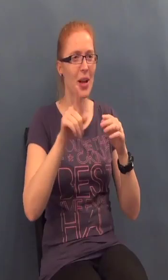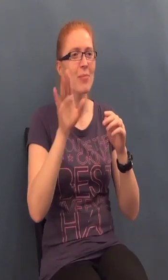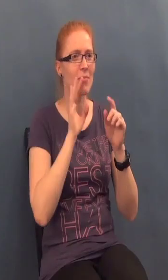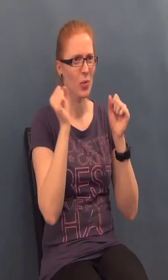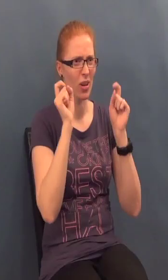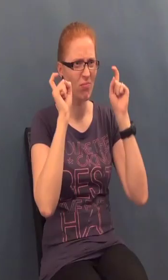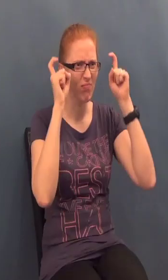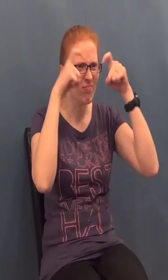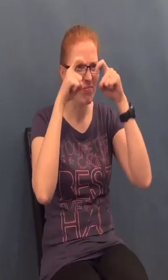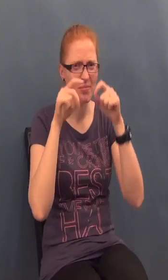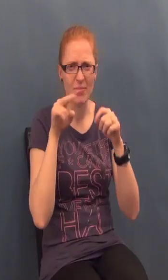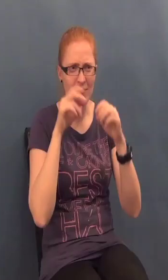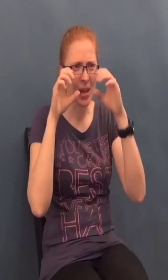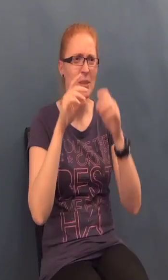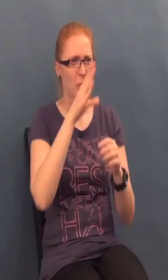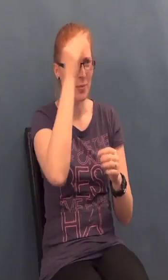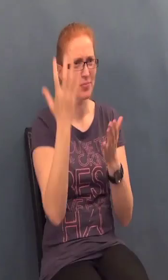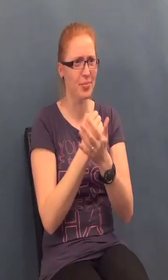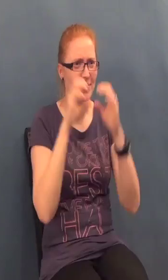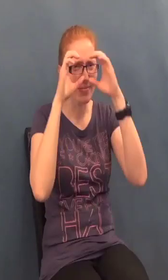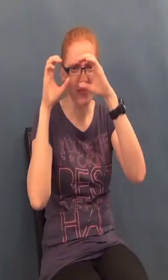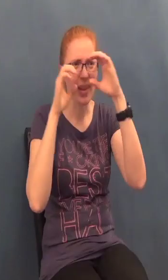Z nudów bierze lornetkę i się rozgląda.